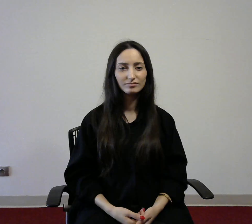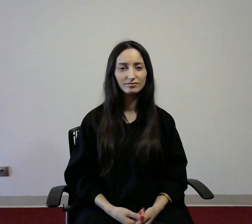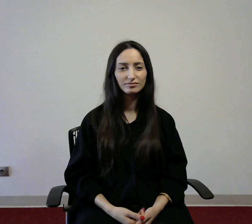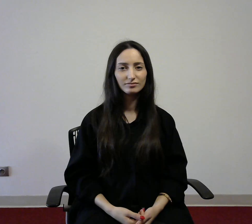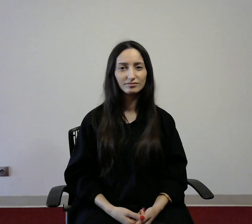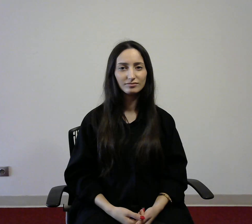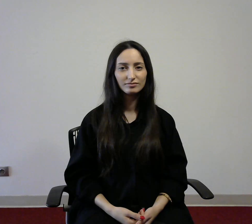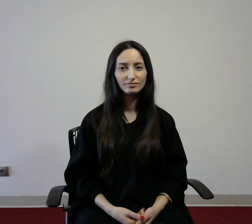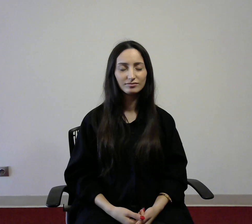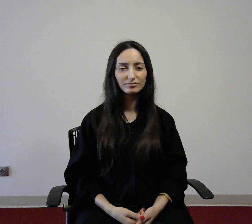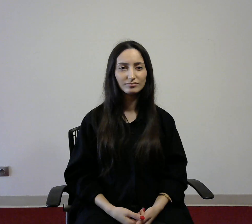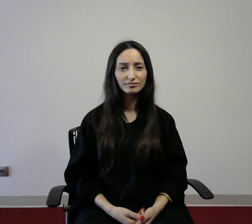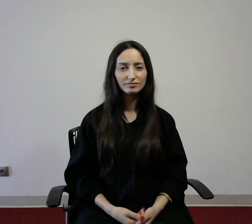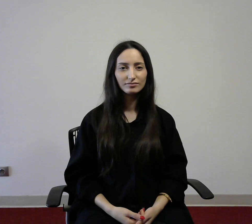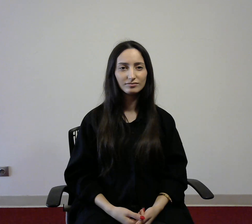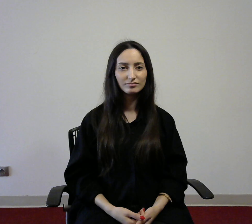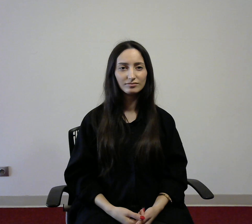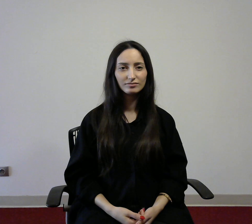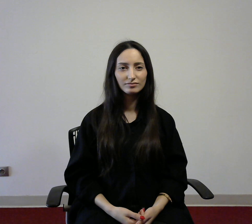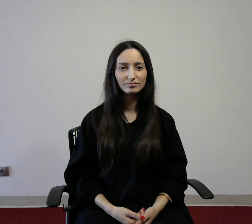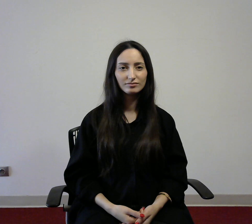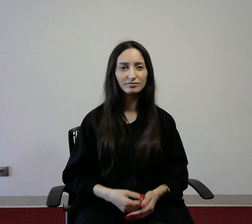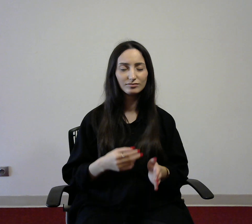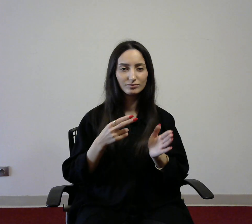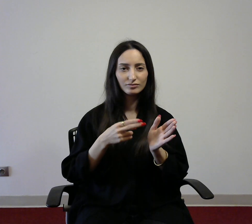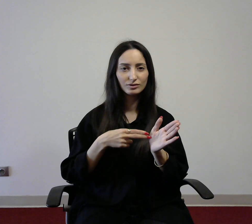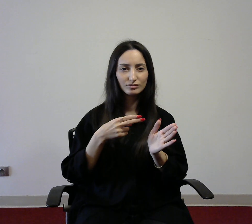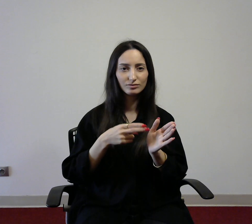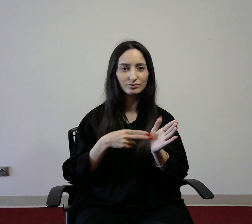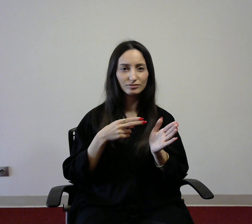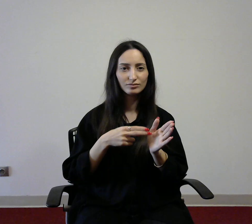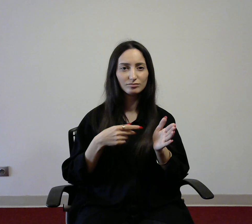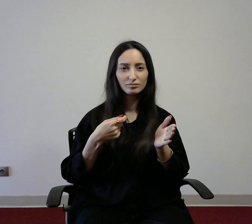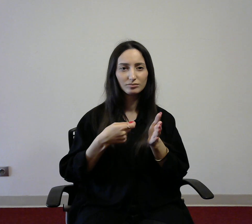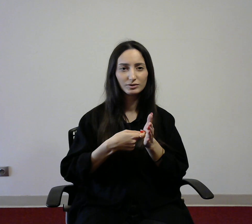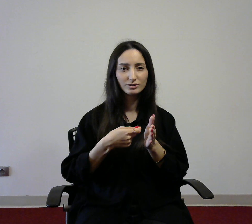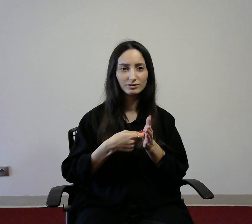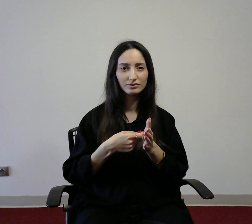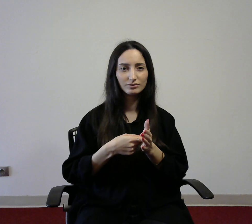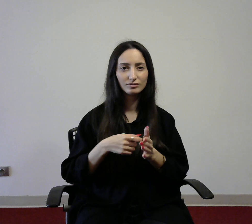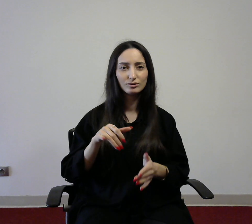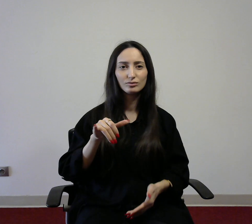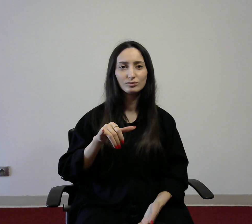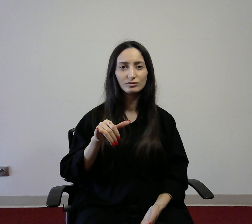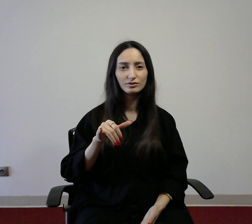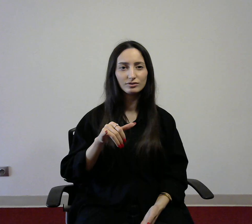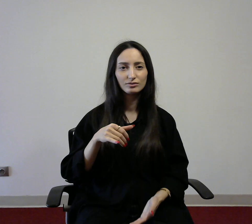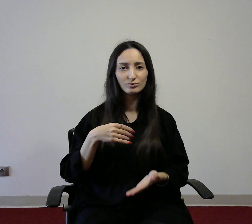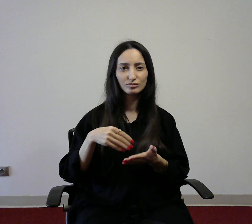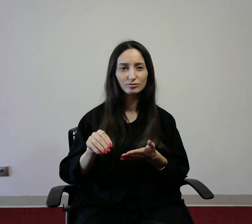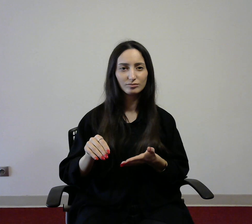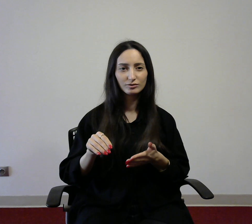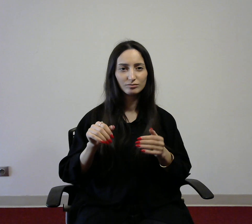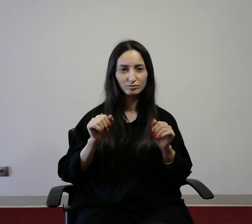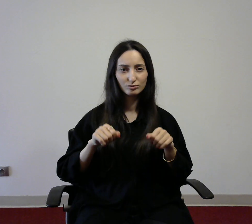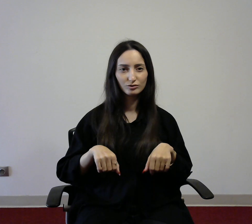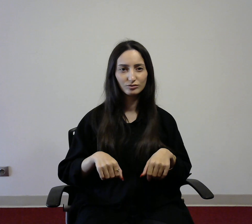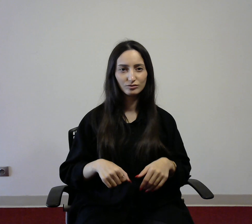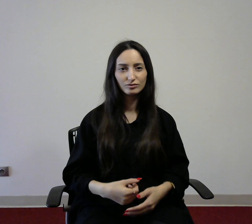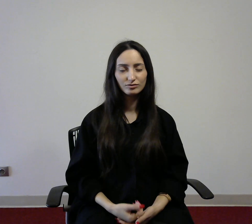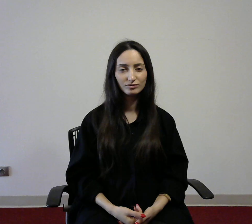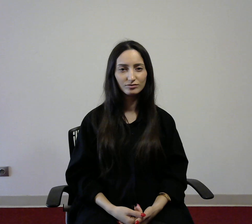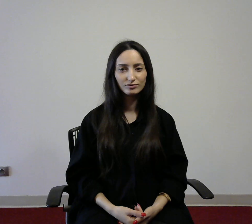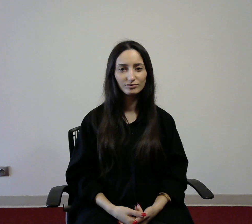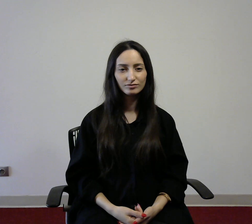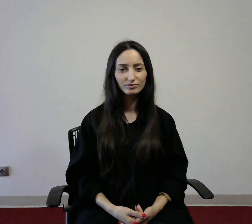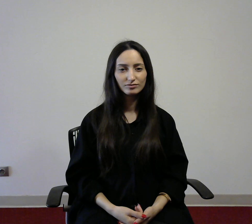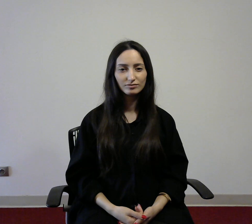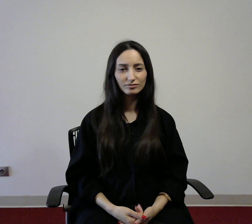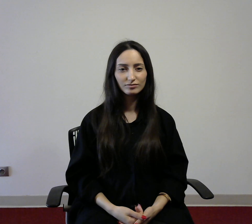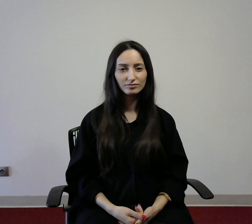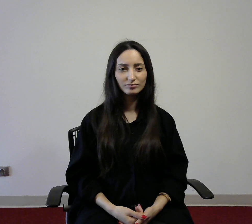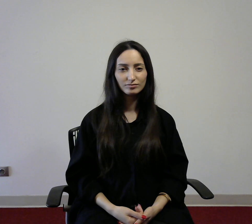Qatar biletini haradan almaq olar?